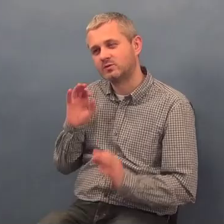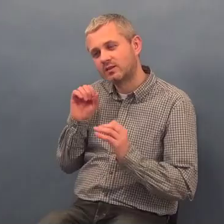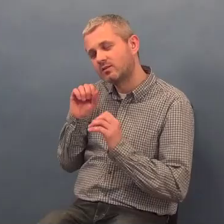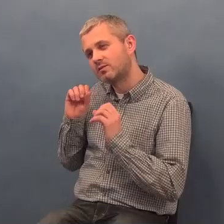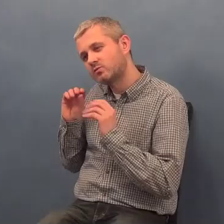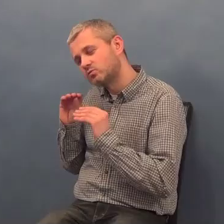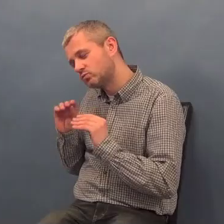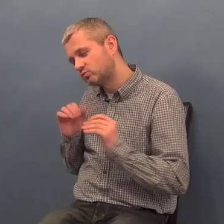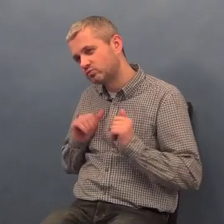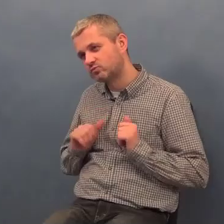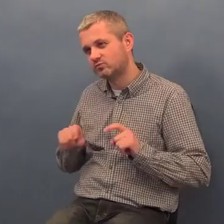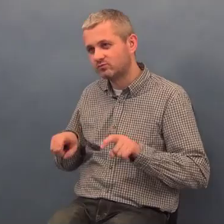Spokojnie usiąść.